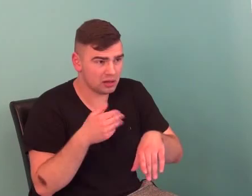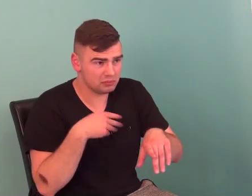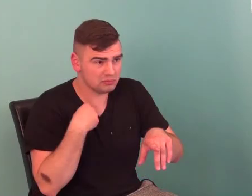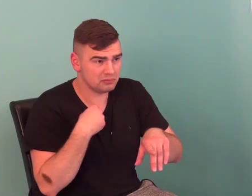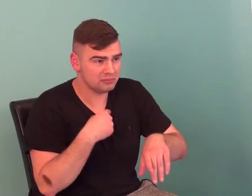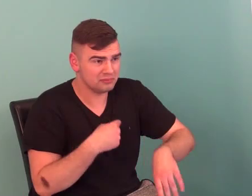Możesz?